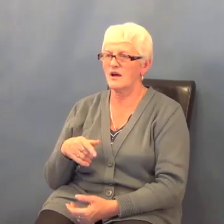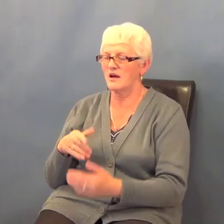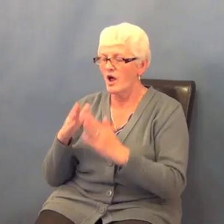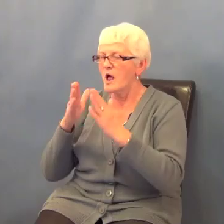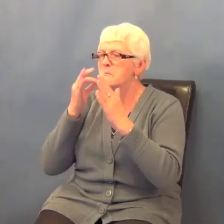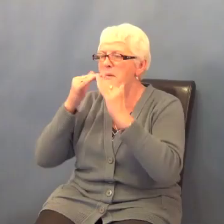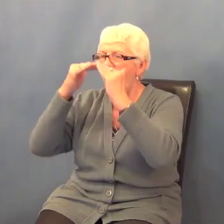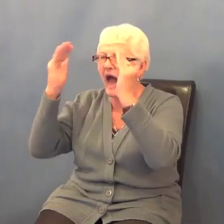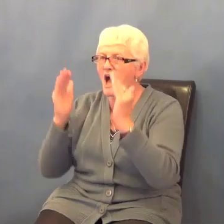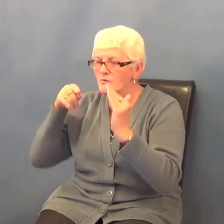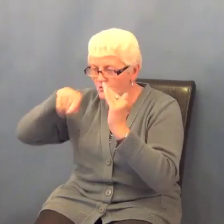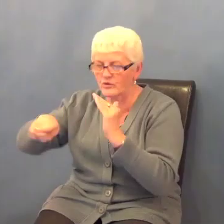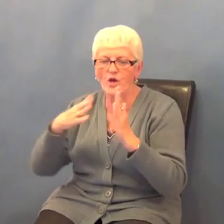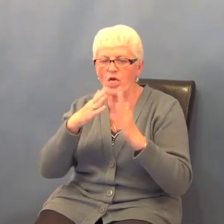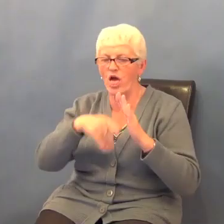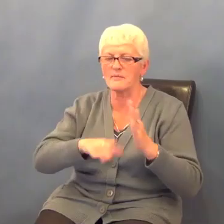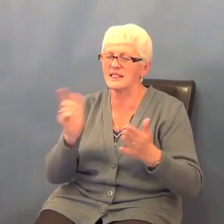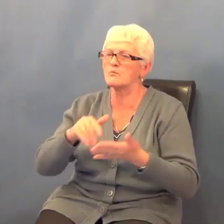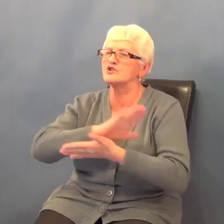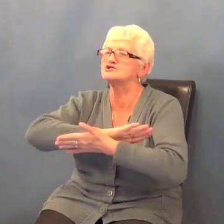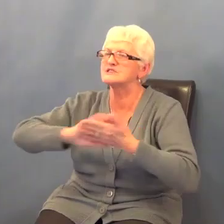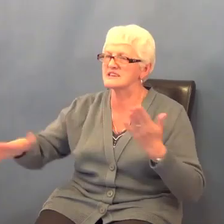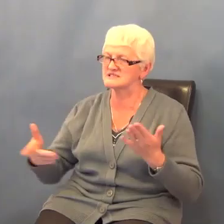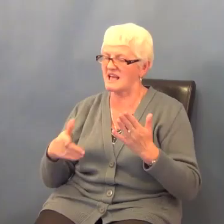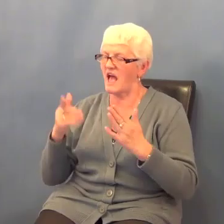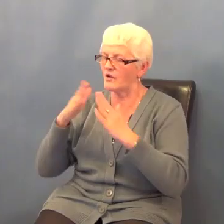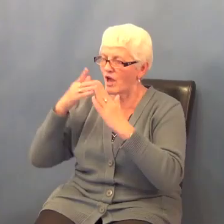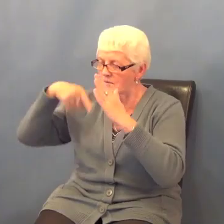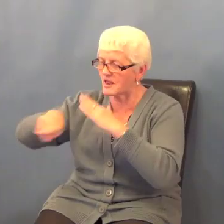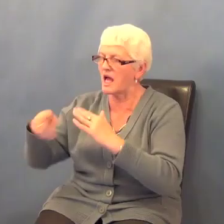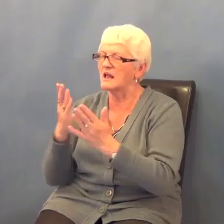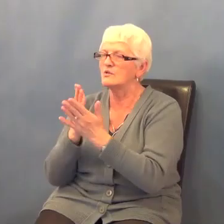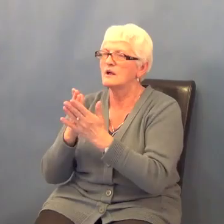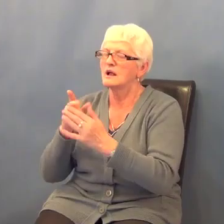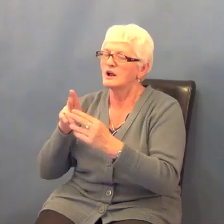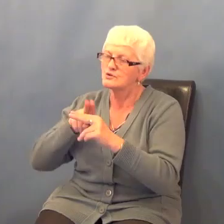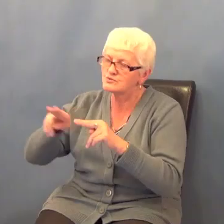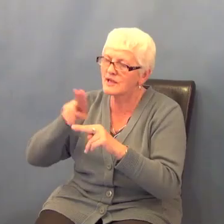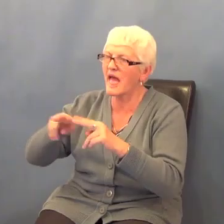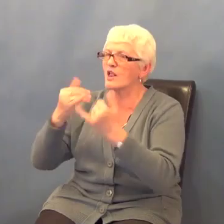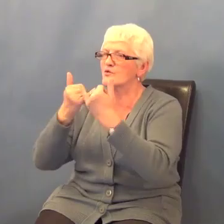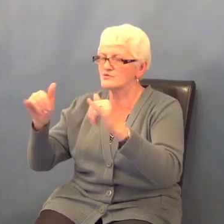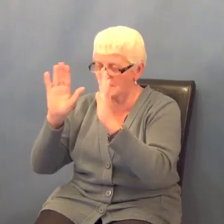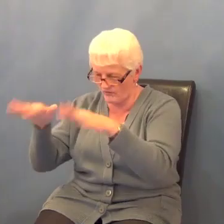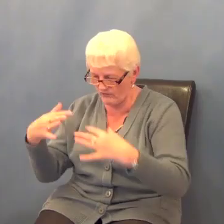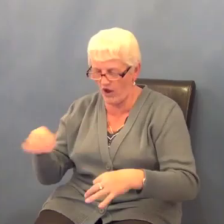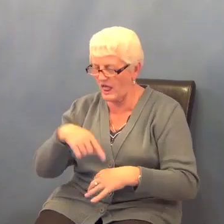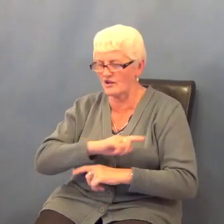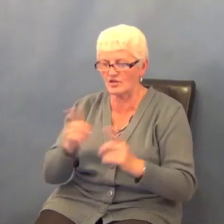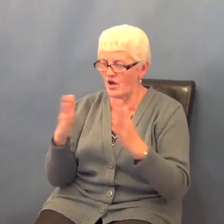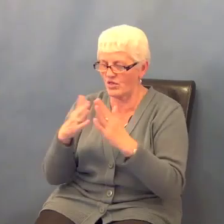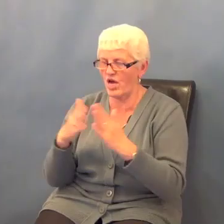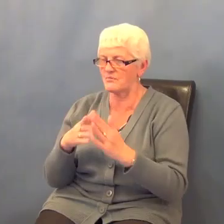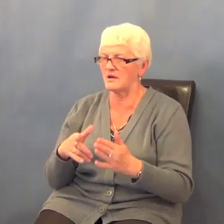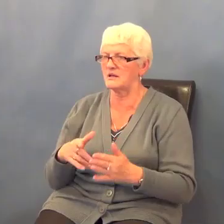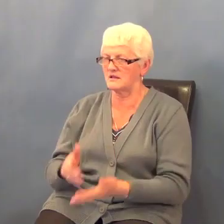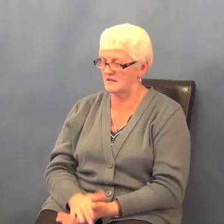W małym domu tak, a w normalnym nie, bo musi być czysto, w domu tylko ma być cukier i różnie, a w małym domu nie.